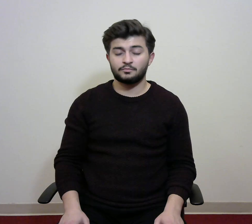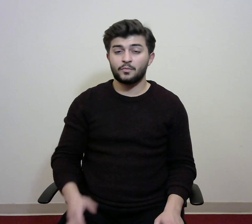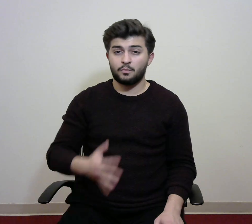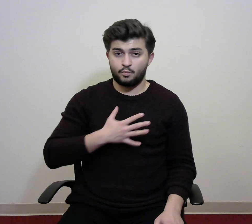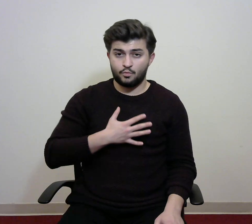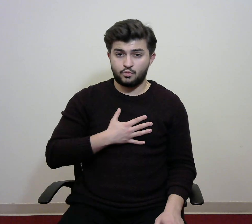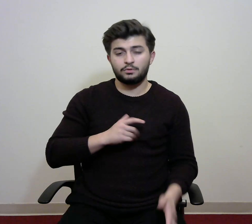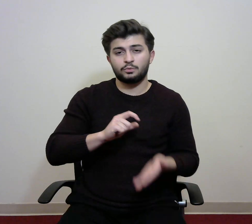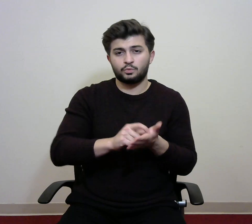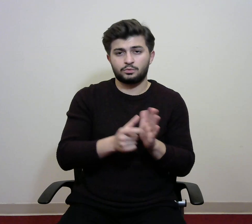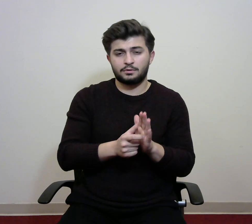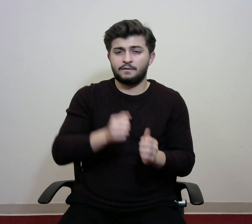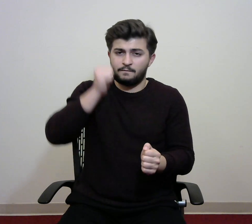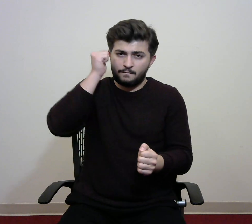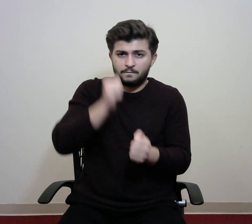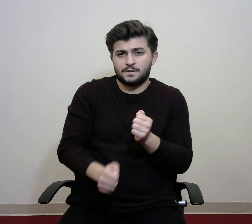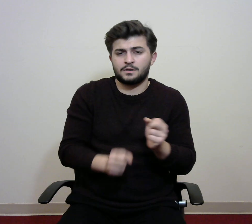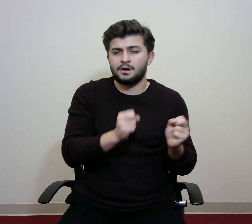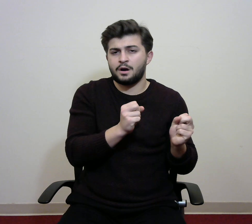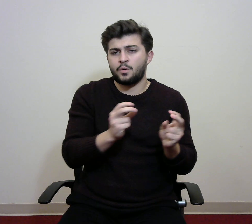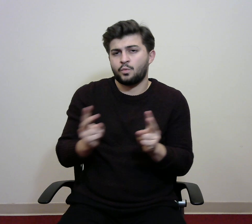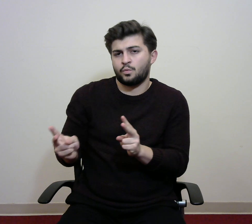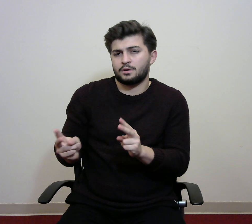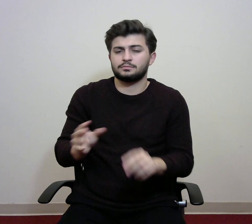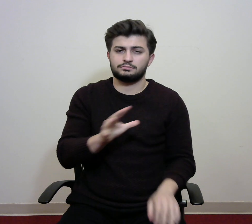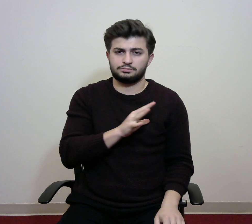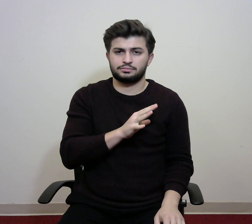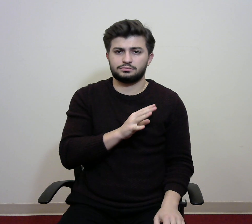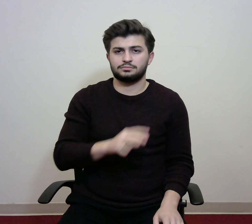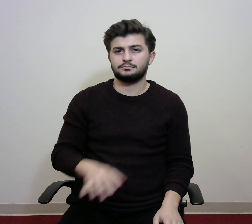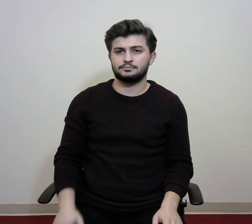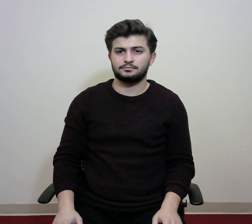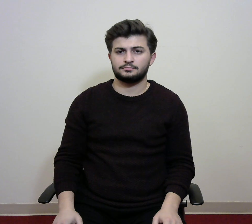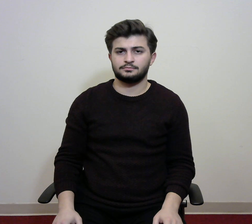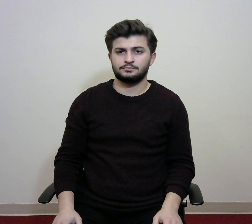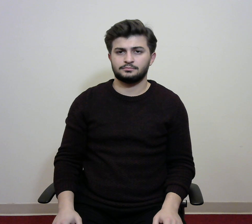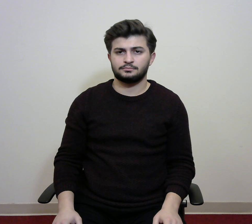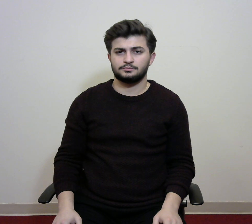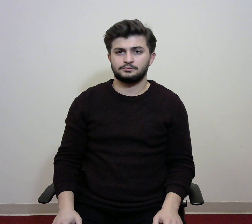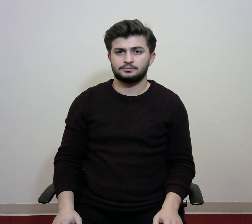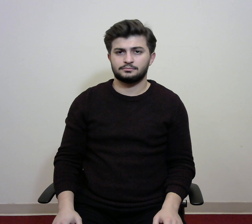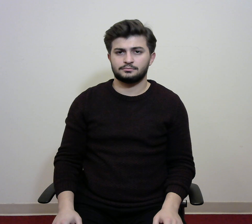Mənim otağım həmişə səliqəli olur